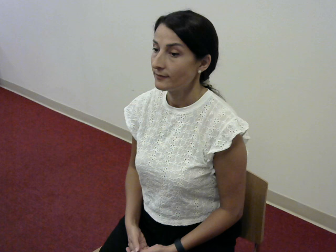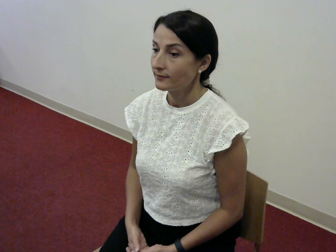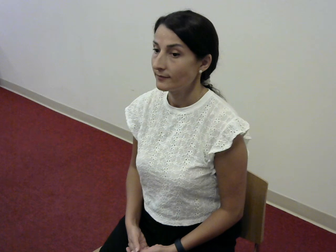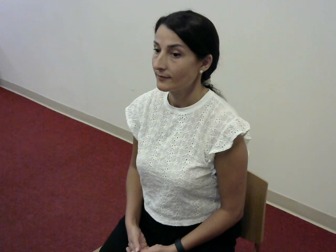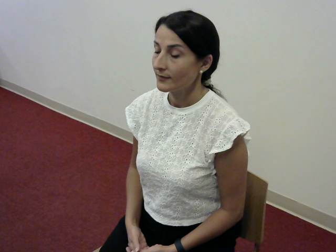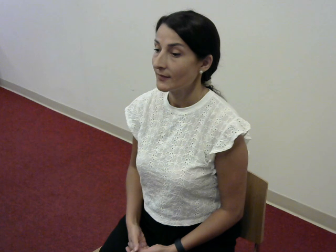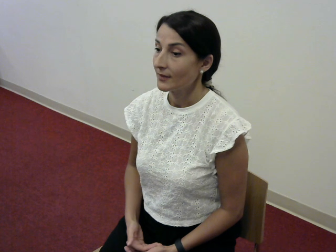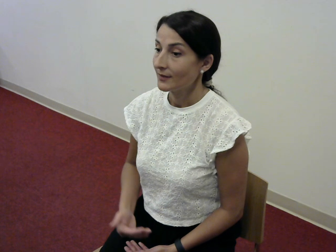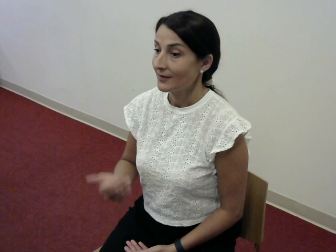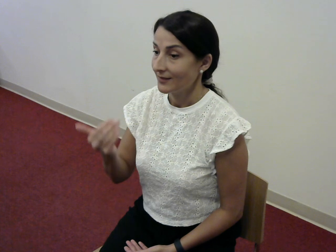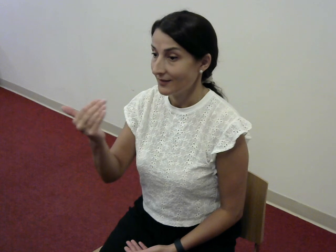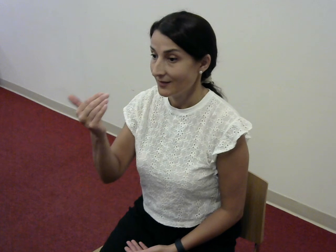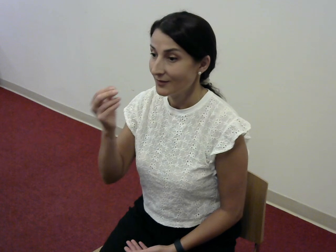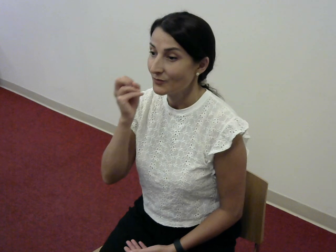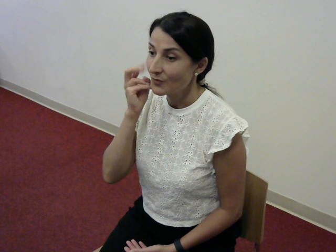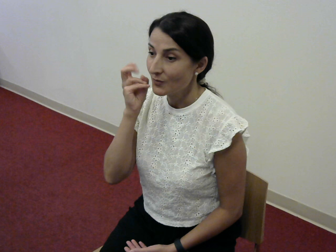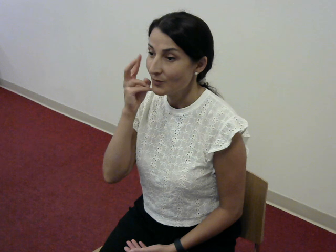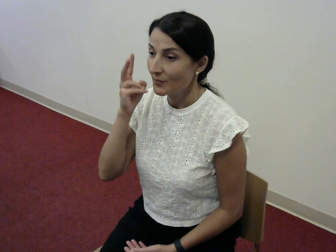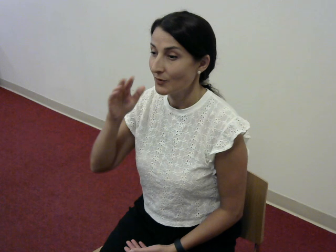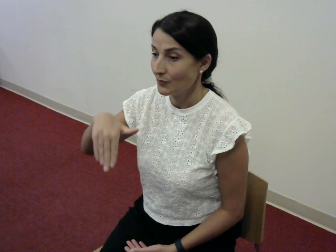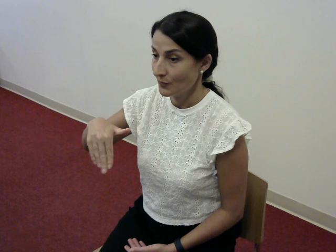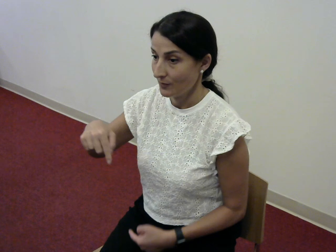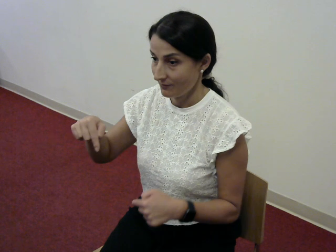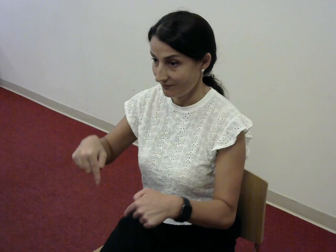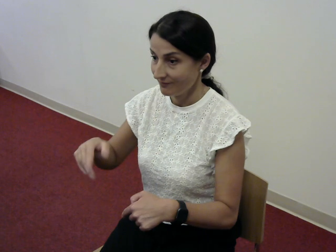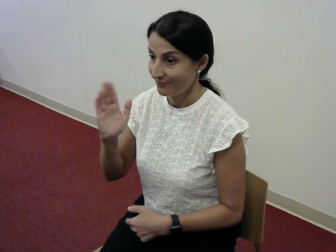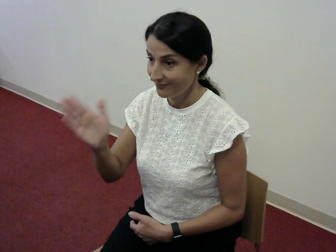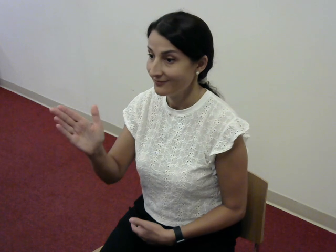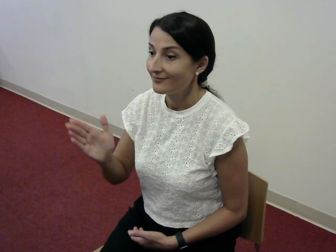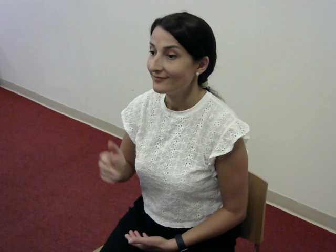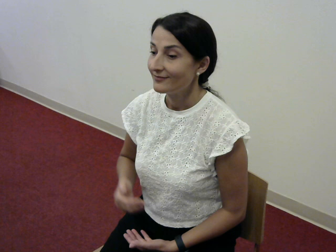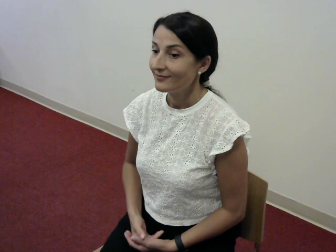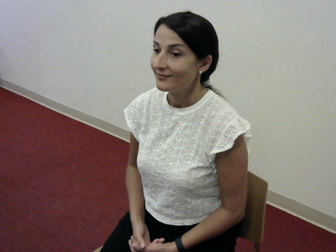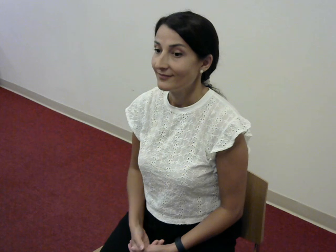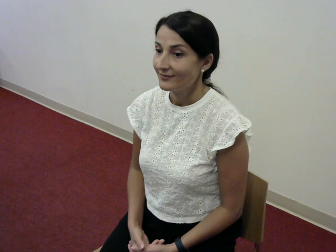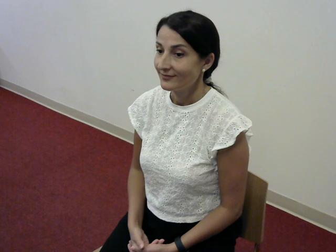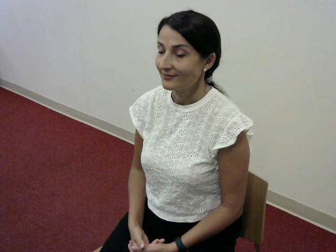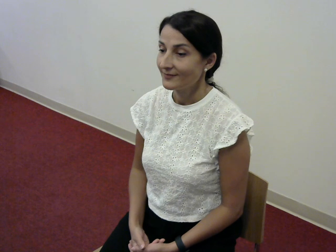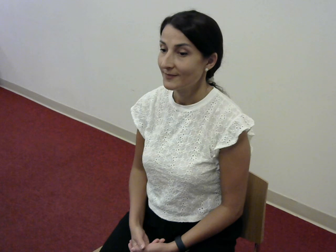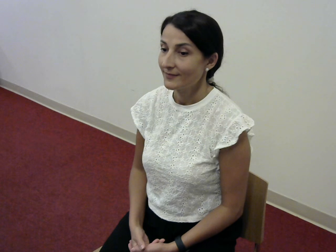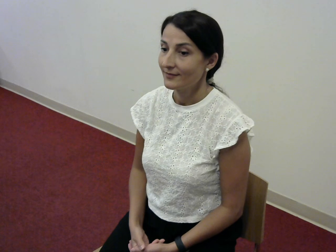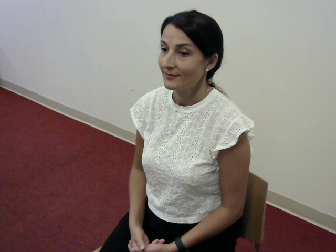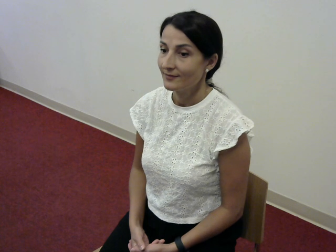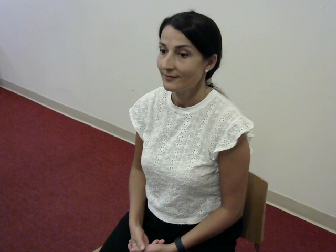Siz günortadan sonra burda olacaqsınızmı?